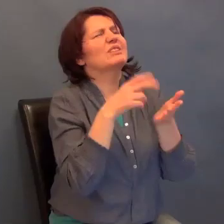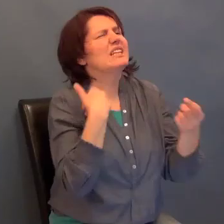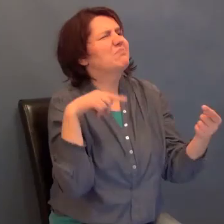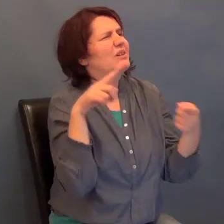W centrum?